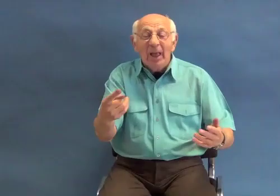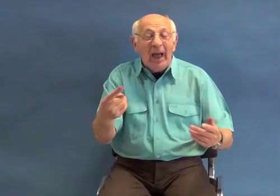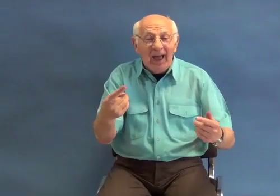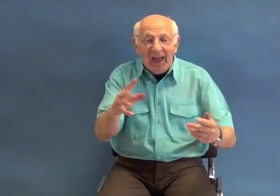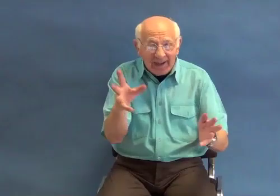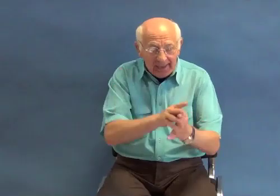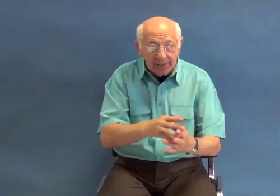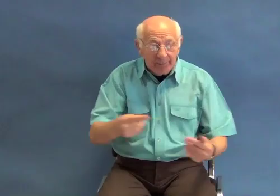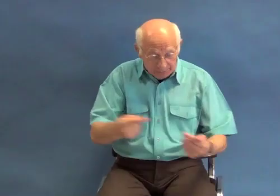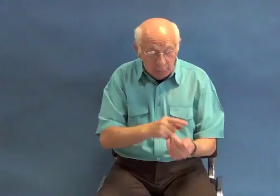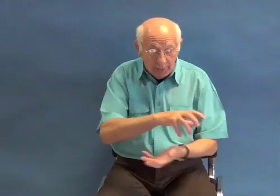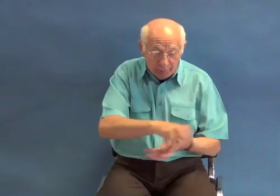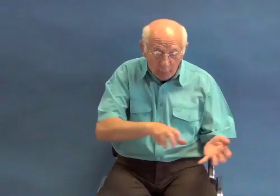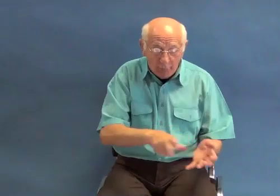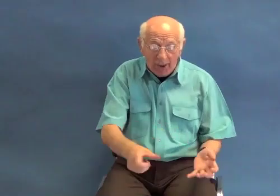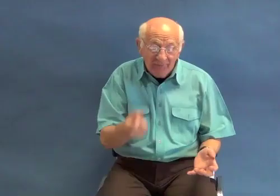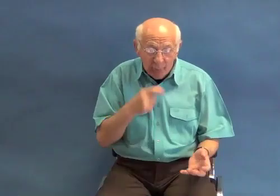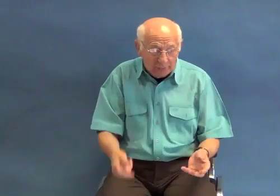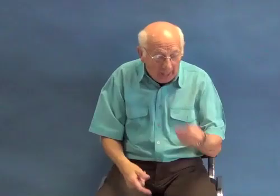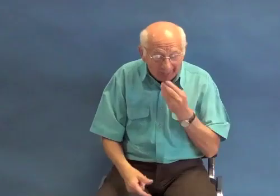Bułka i wódka razem to pasuje.